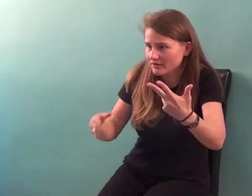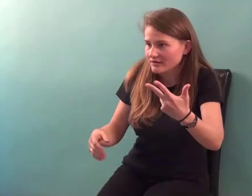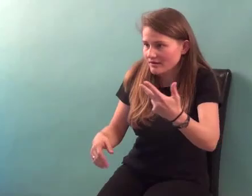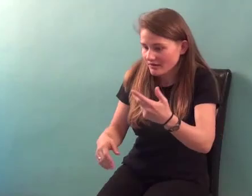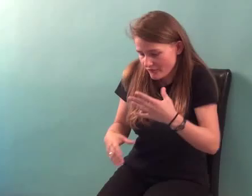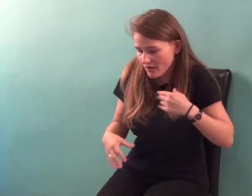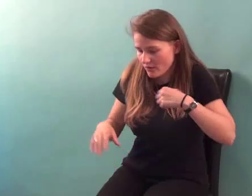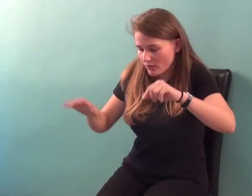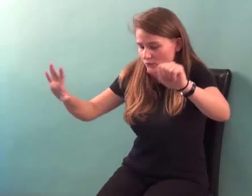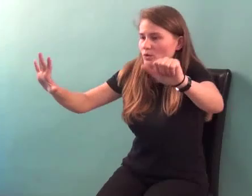Mam wolne, po szóstej.